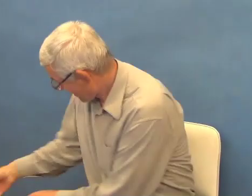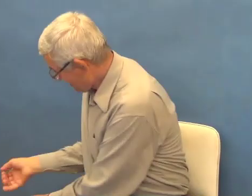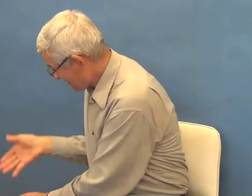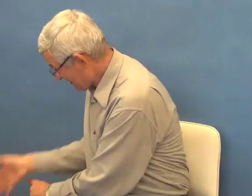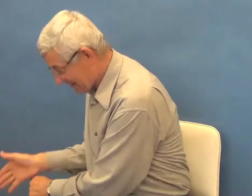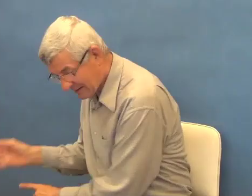Tak się piłuje.